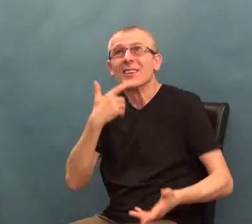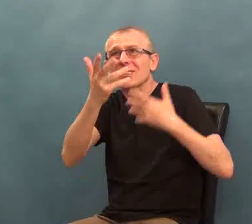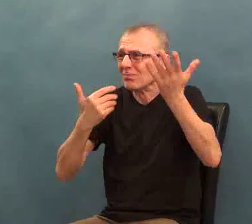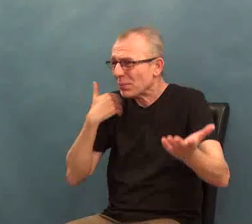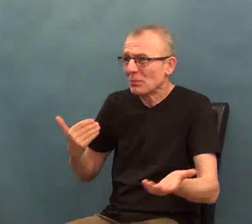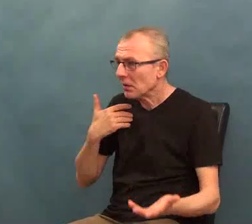Oni mu opowiadali.